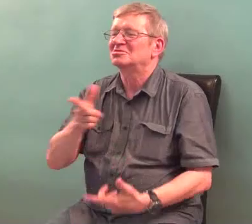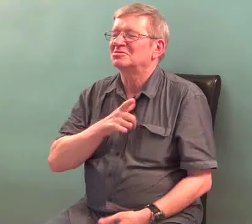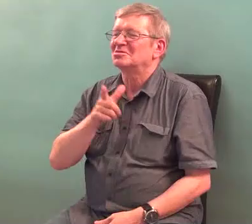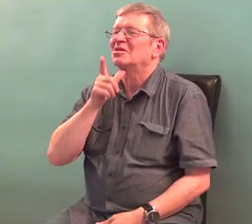Nudzić się?